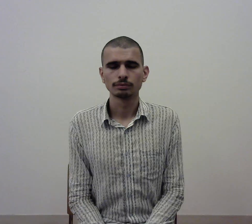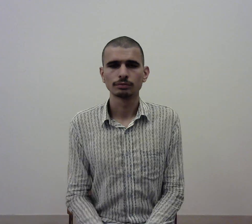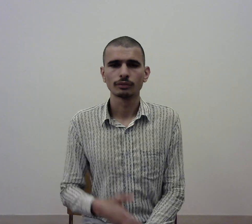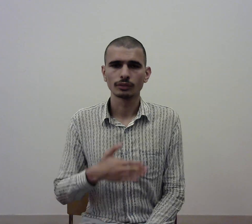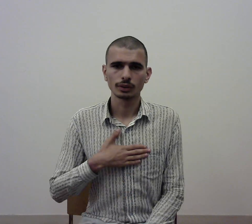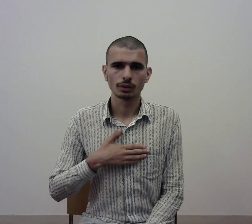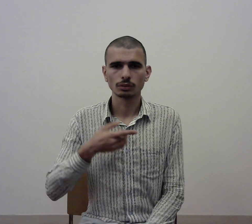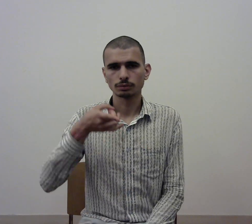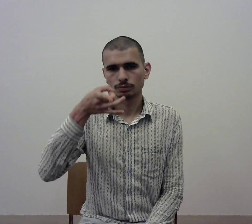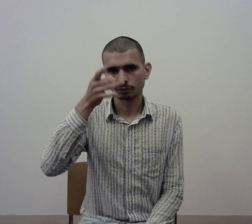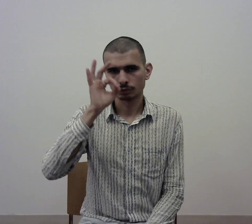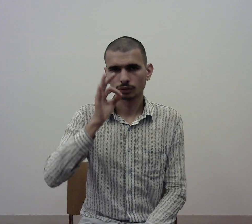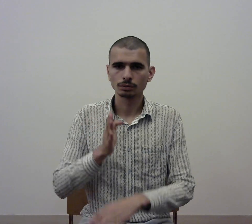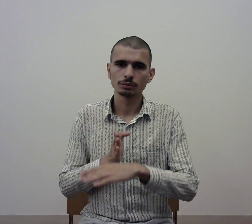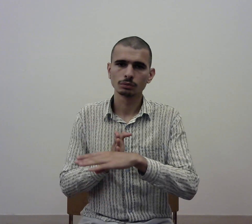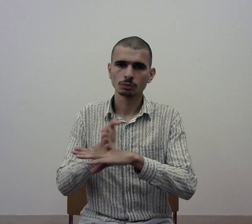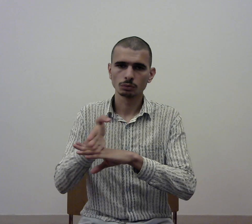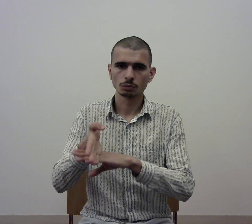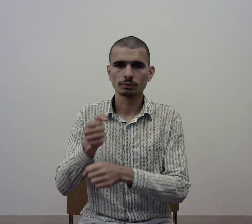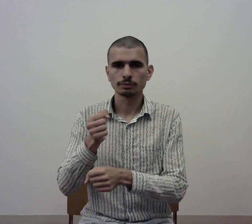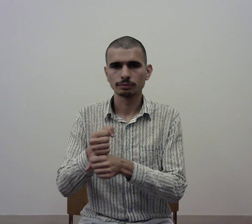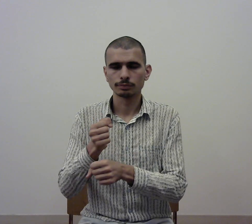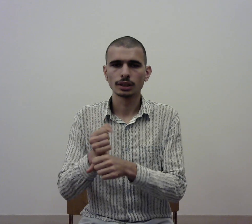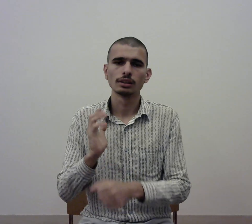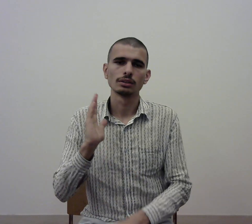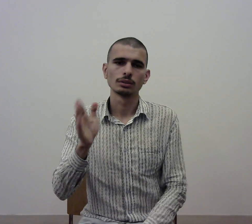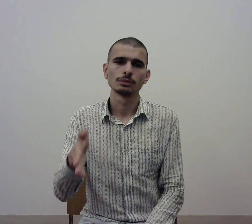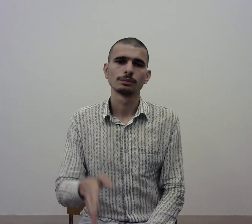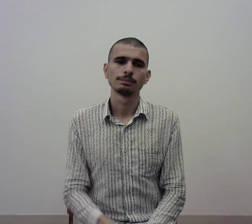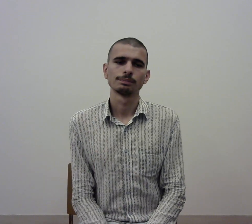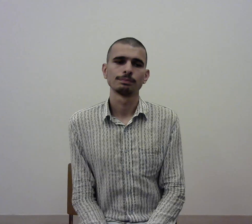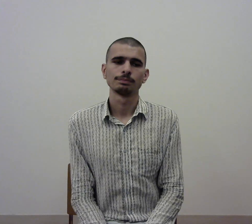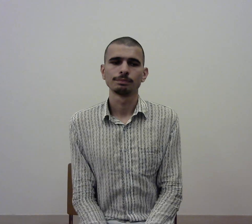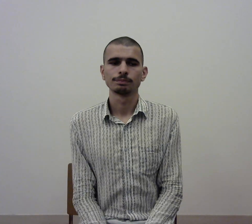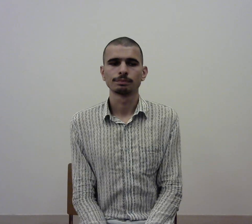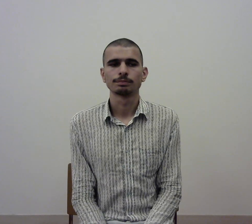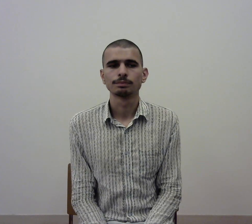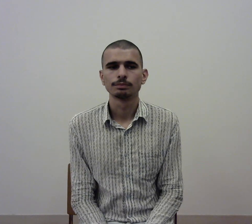Mən polisə müraciət edəcəyəm